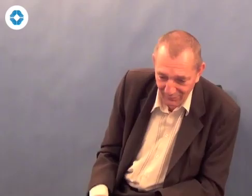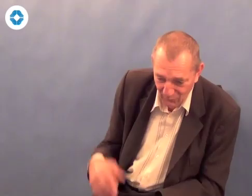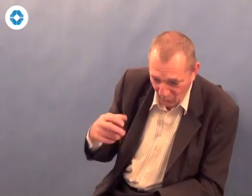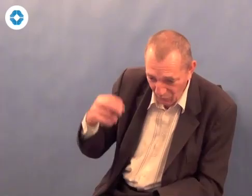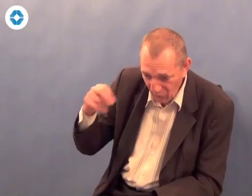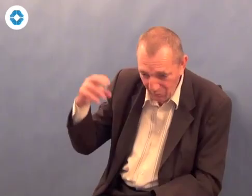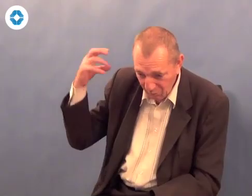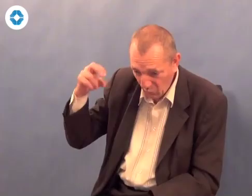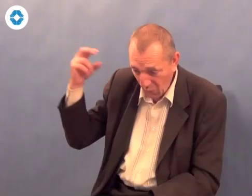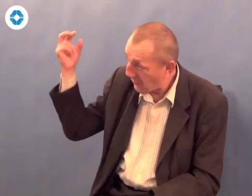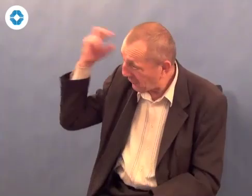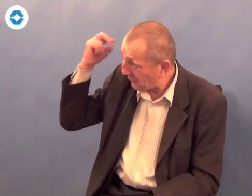Na głowie?